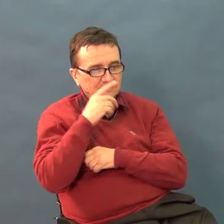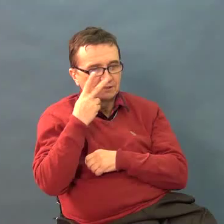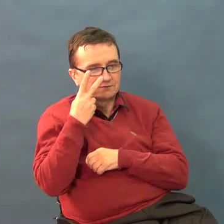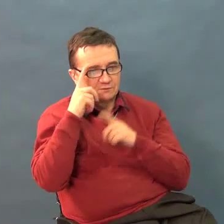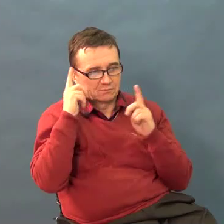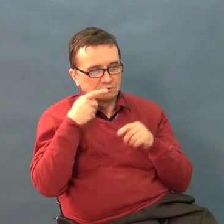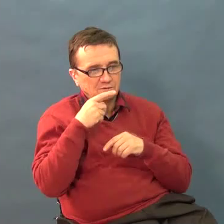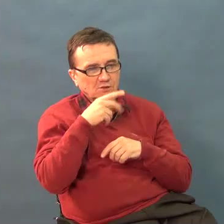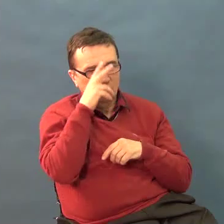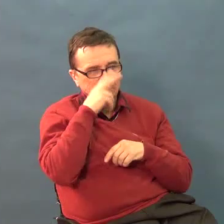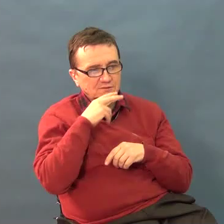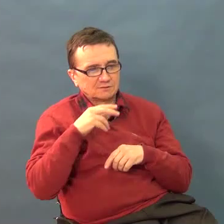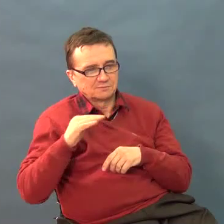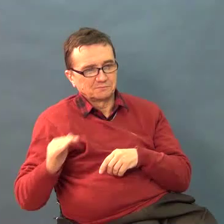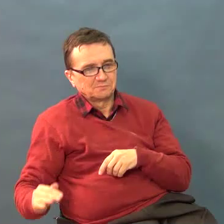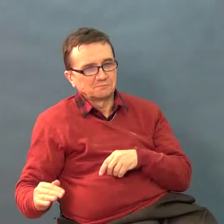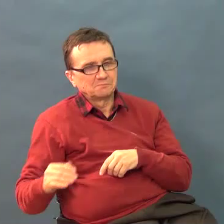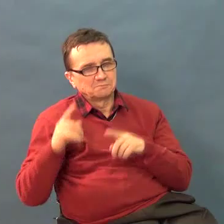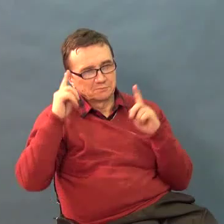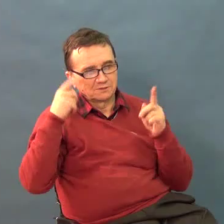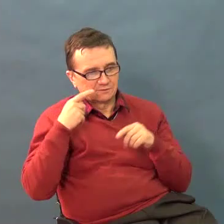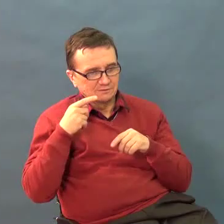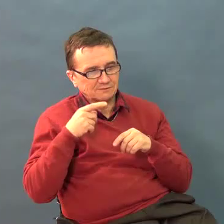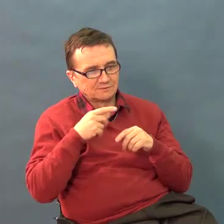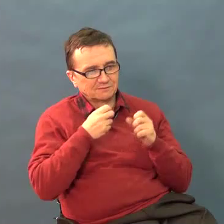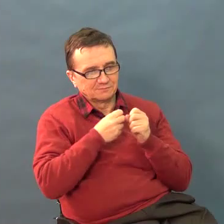Dwie Myszki Miki - ojciec i mała Myszka Miki.